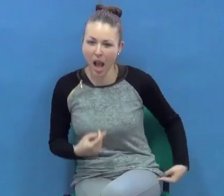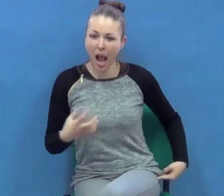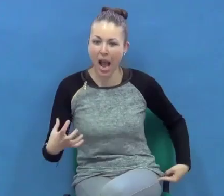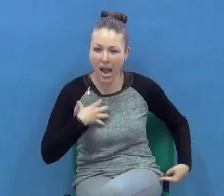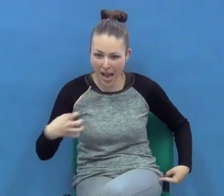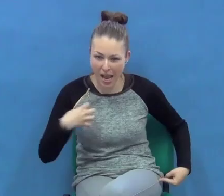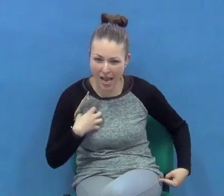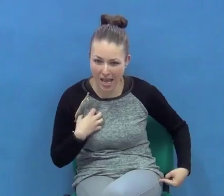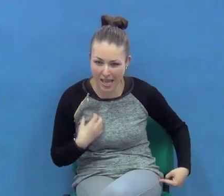Zabolało.